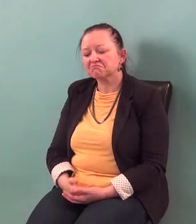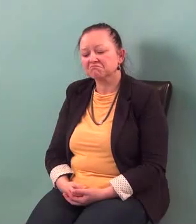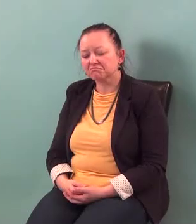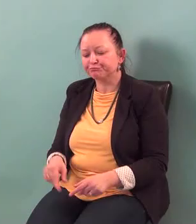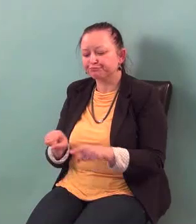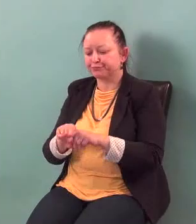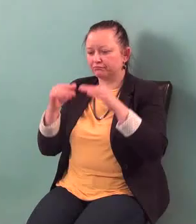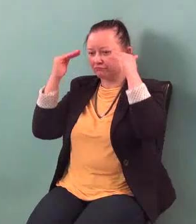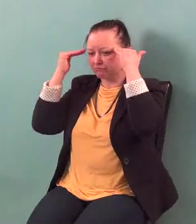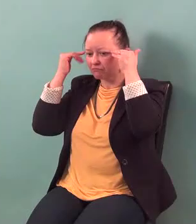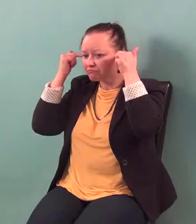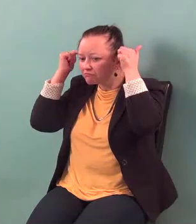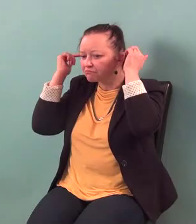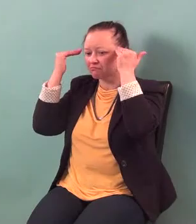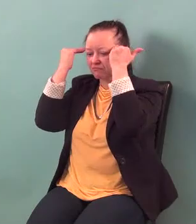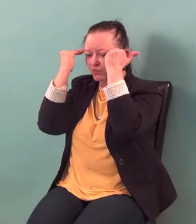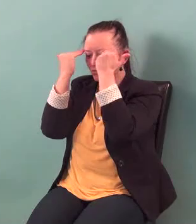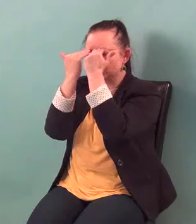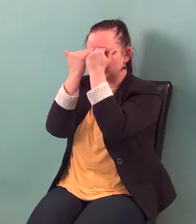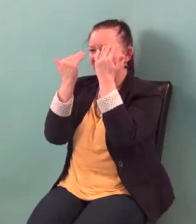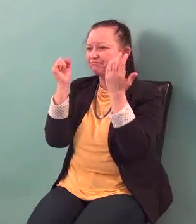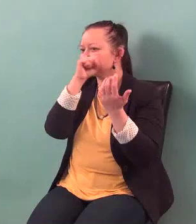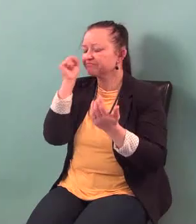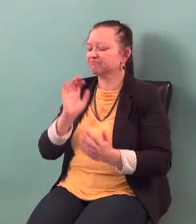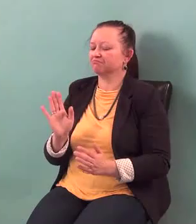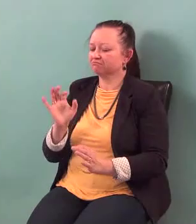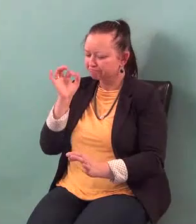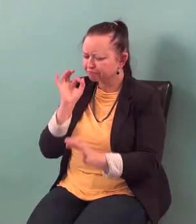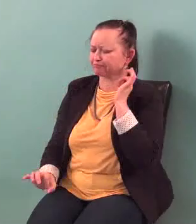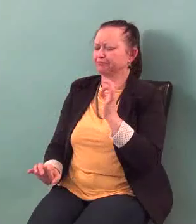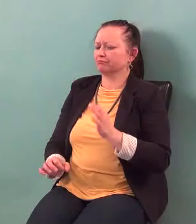Trzeba mieć równo założony kask na czole, nie byle jak, tylko dokładnie.